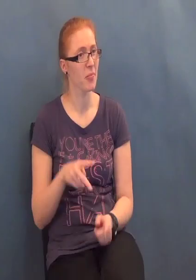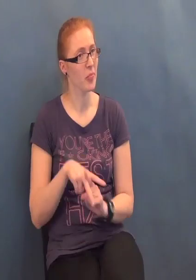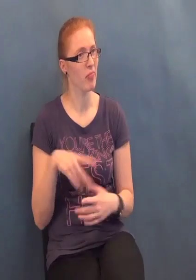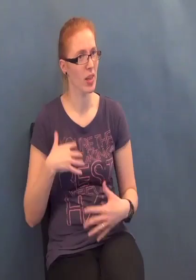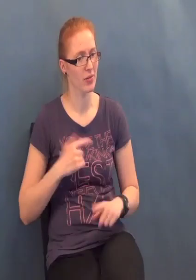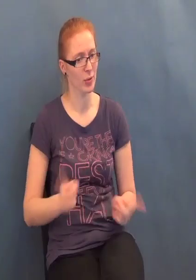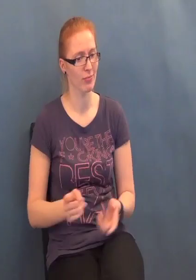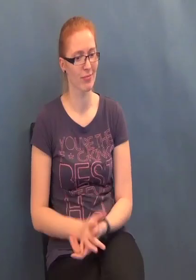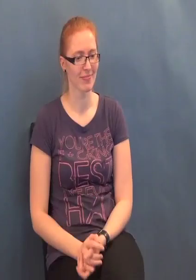Nie wolno myć konia.